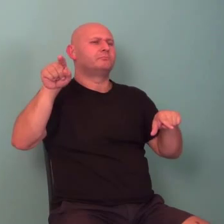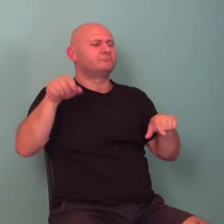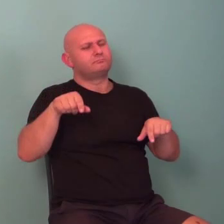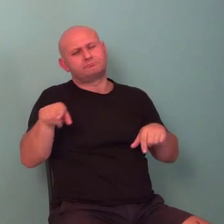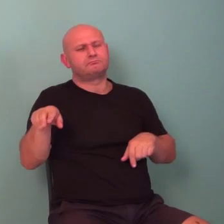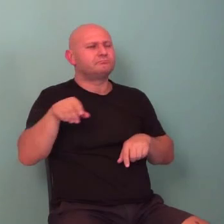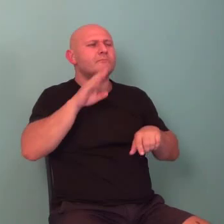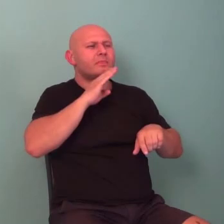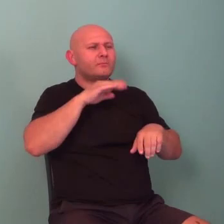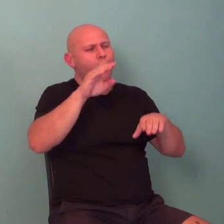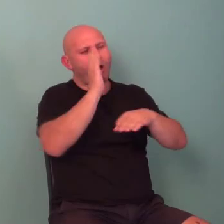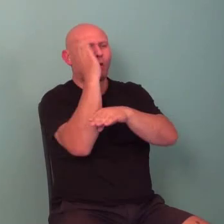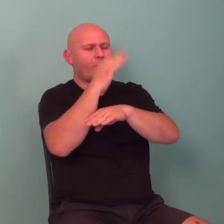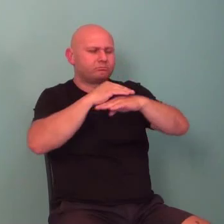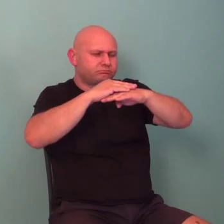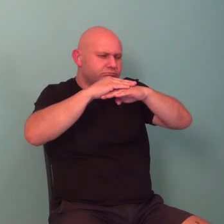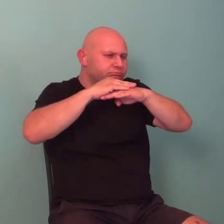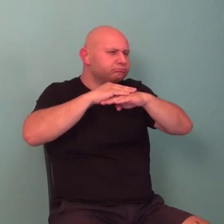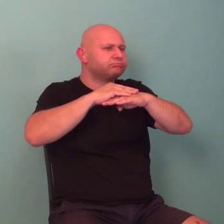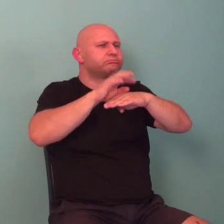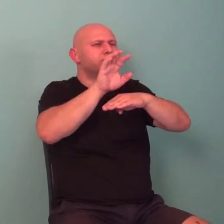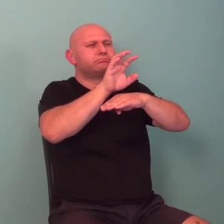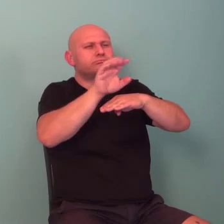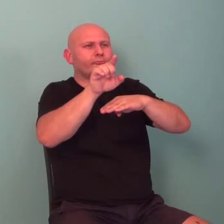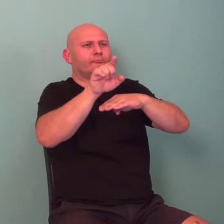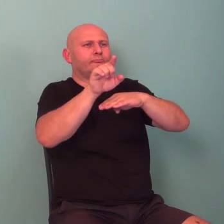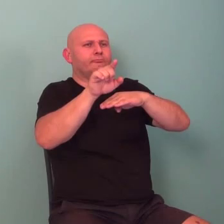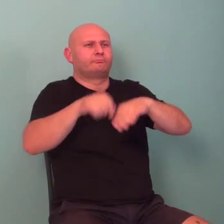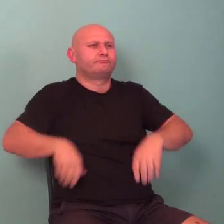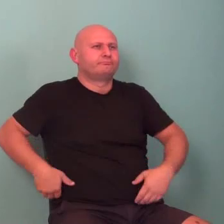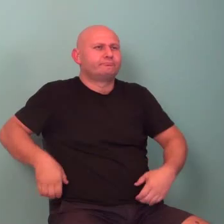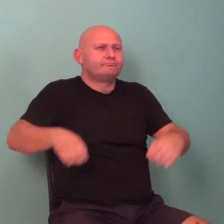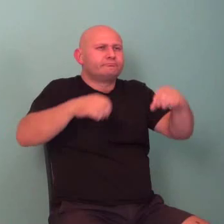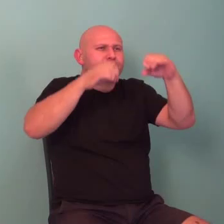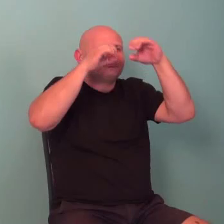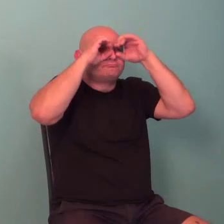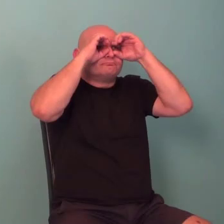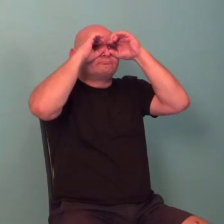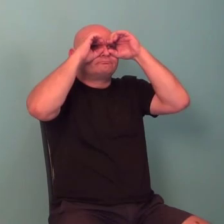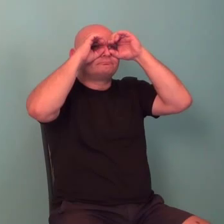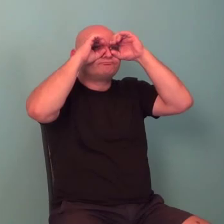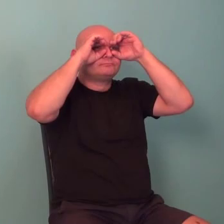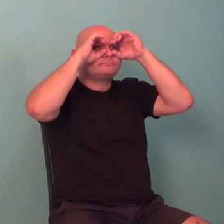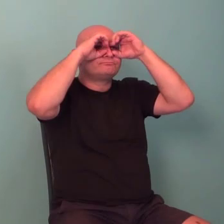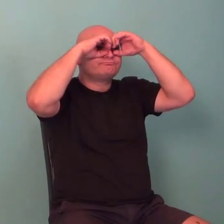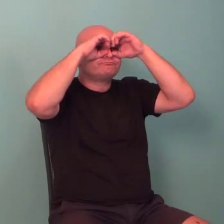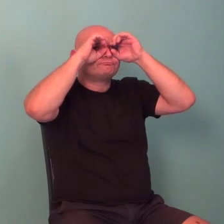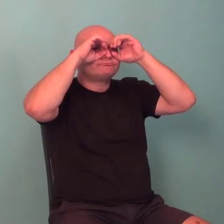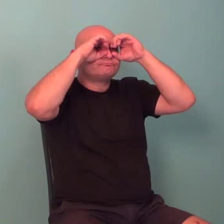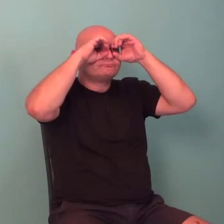W jednym z nich ktoś wygląda przez okno, zauważa coś, bierze lornetkę i patrzy przez nią.